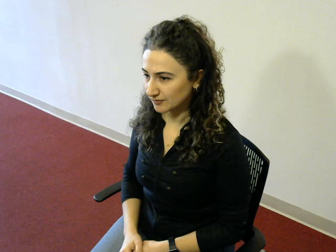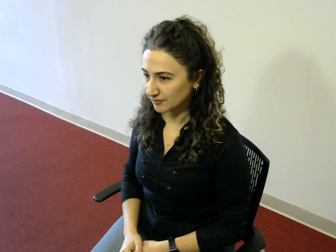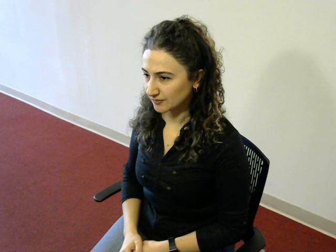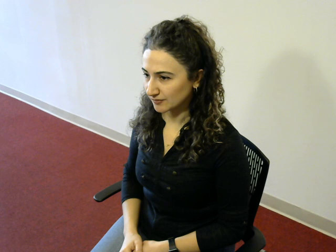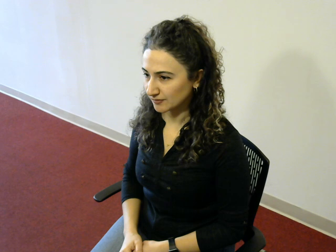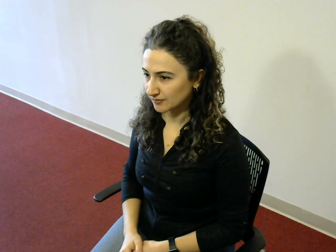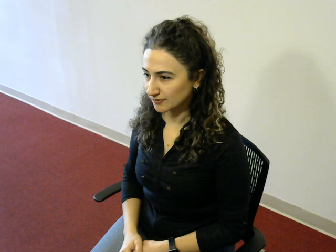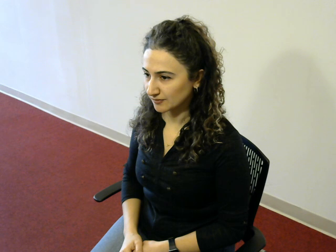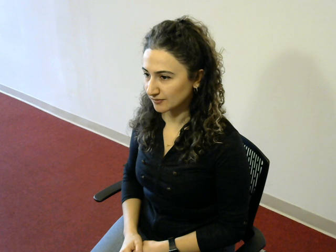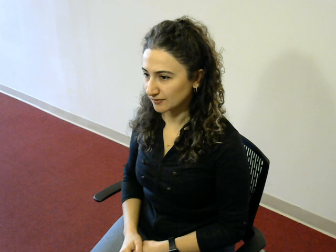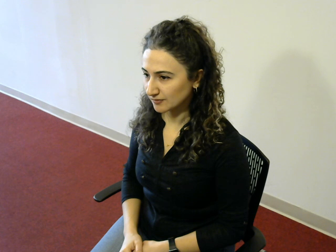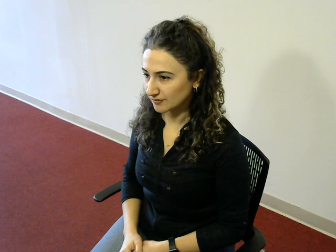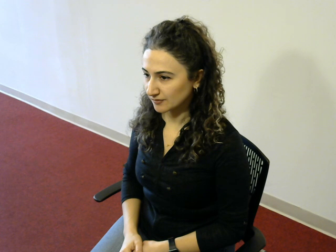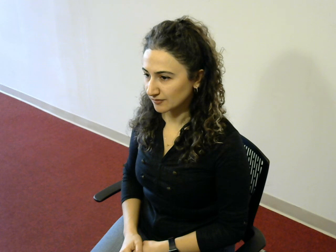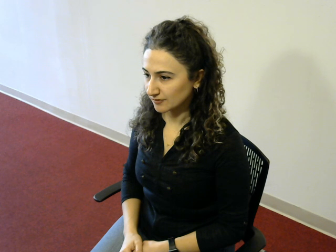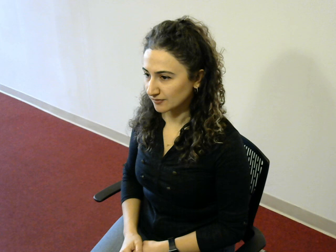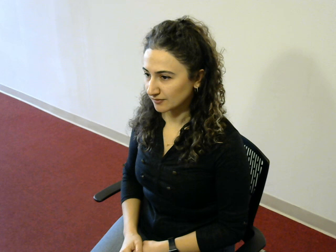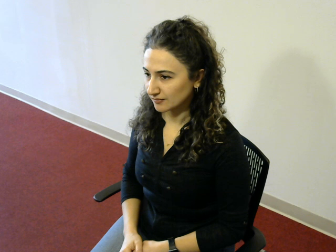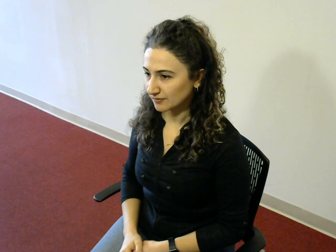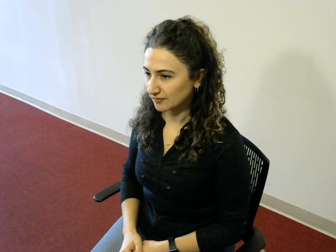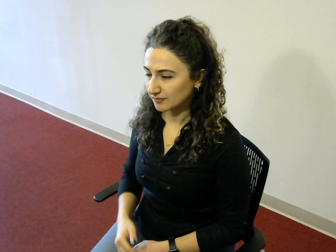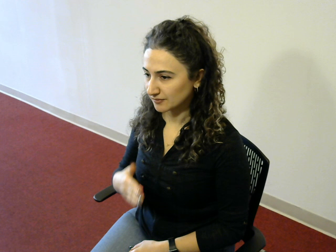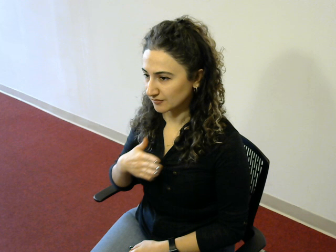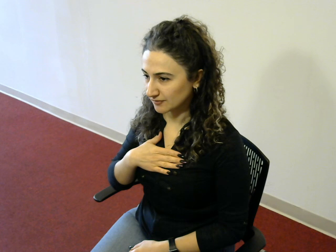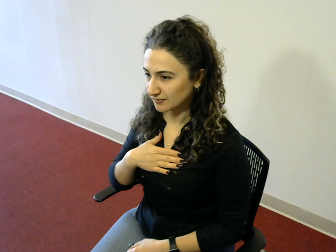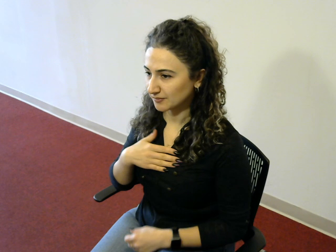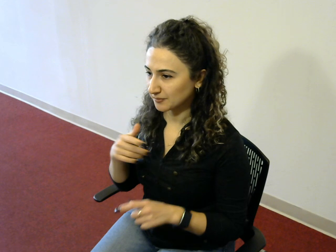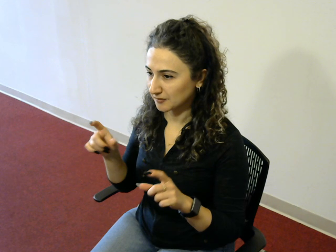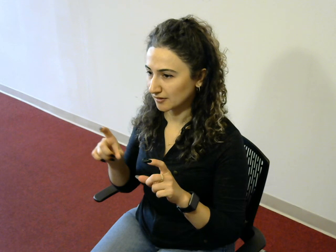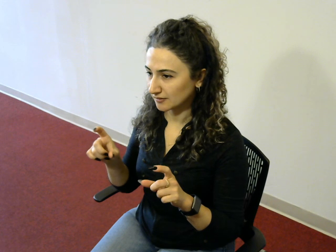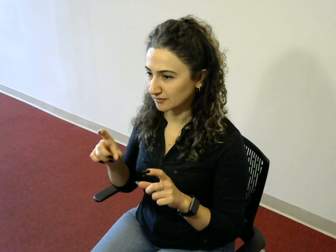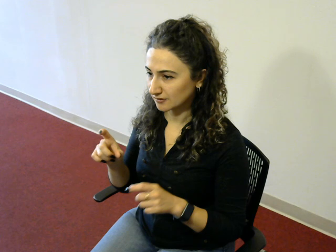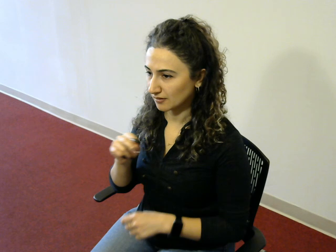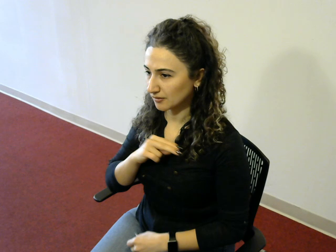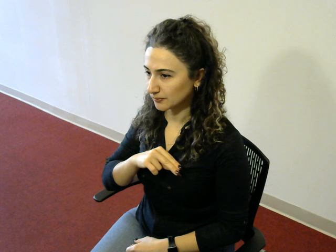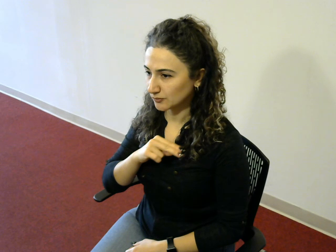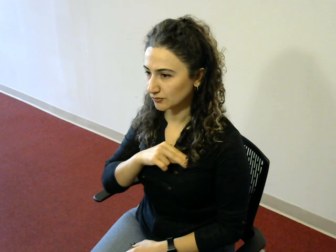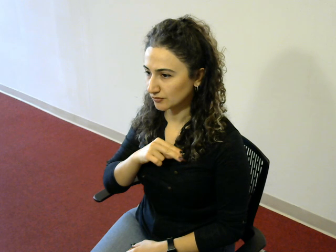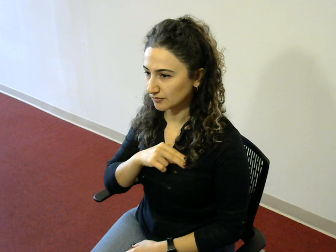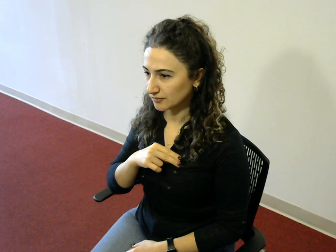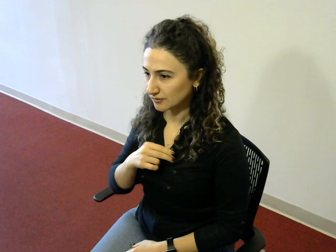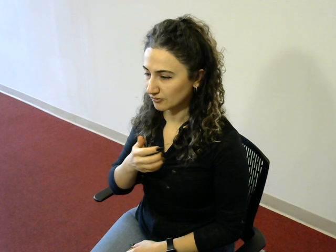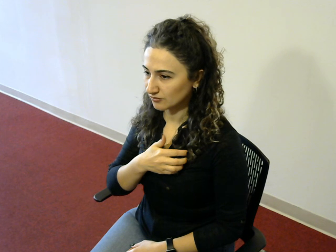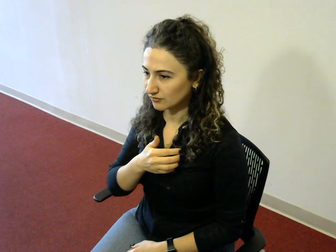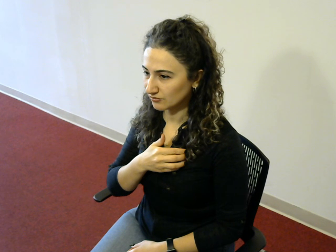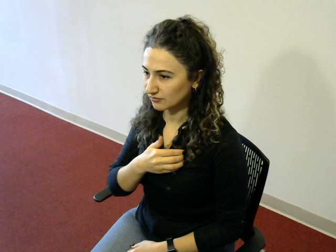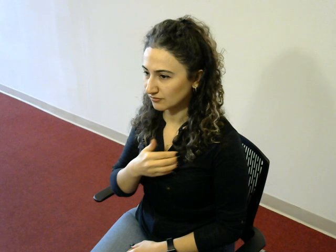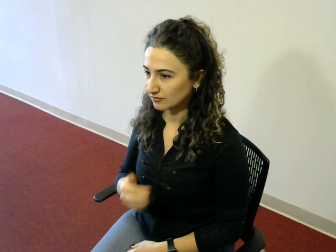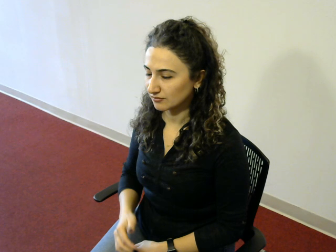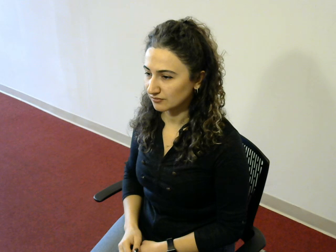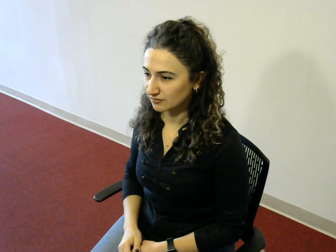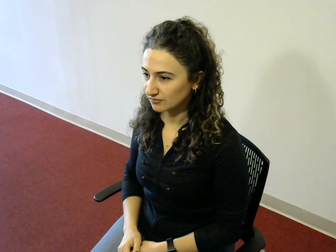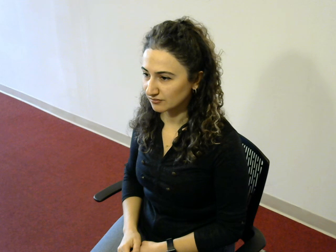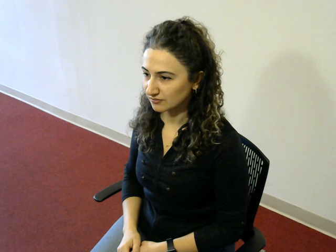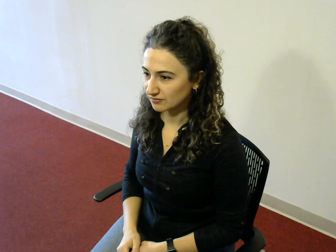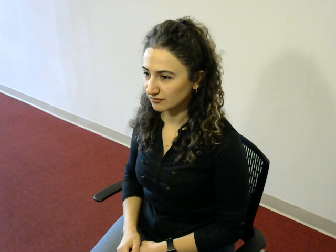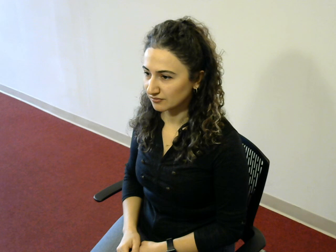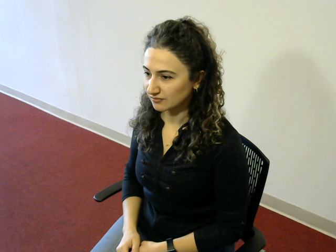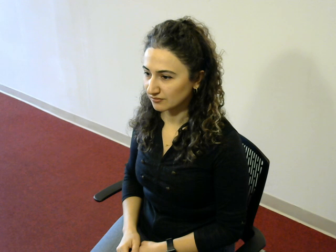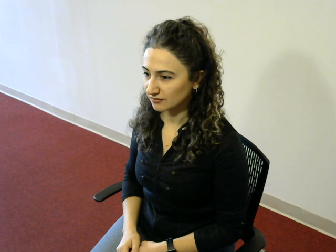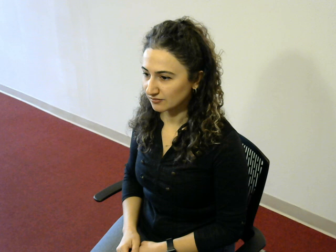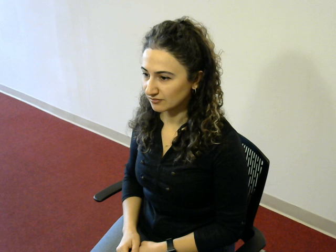Mən marketdə işləmək istəyirəm